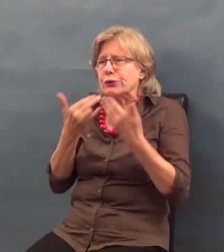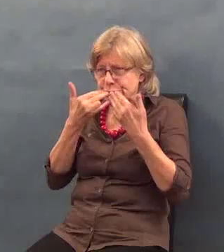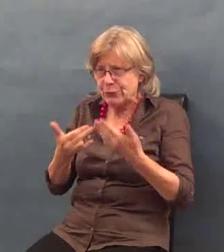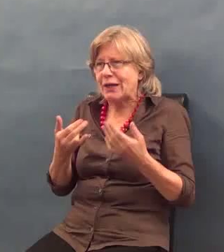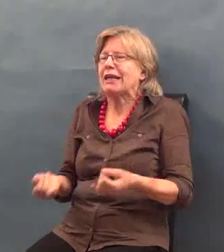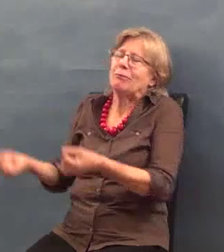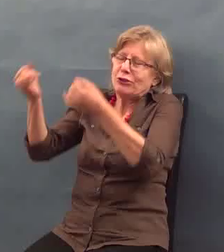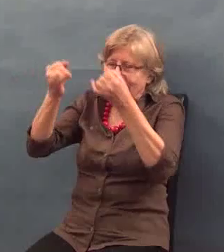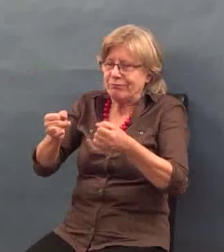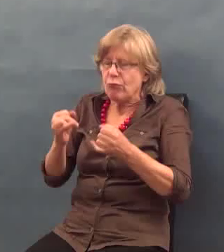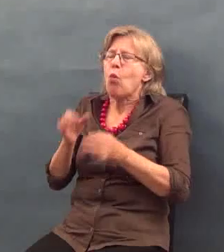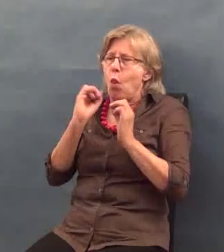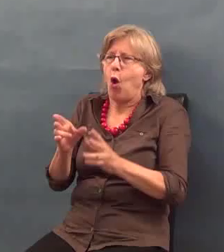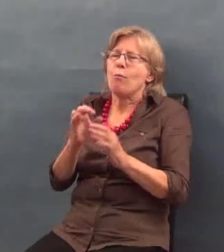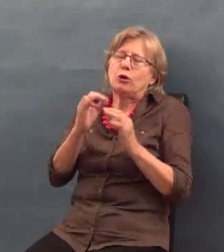Stawiają kosz na rowerze, chłopiec dziękuje.